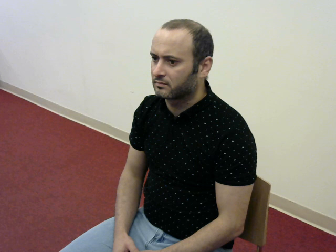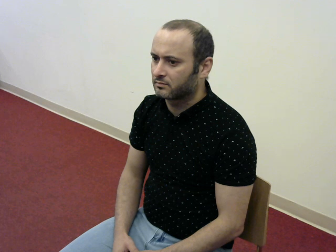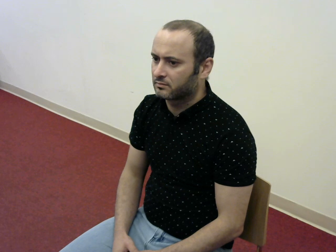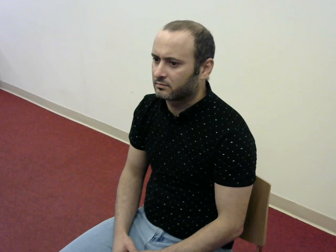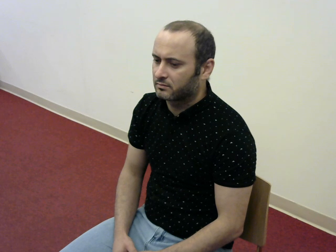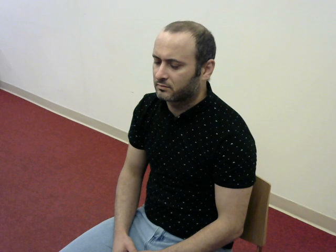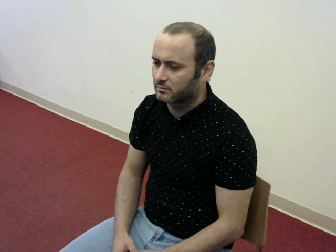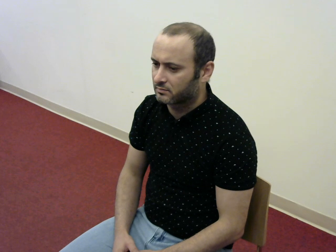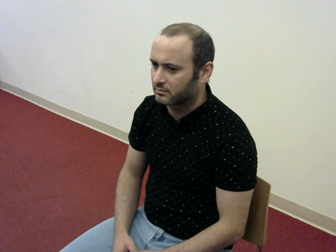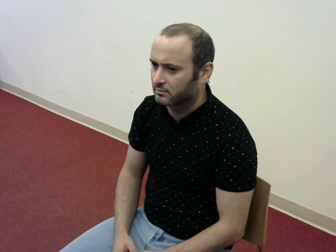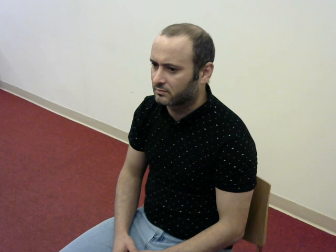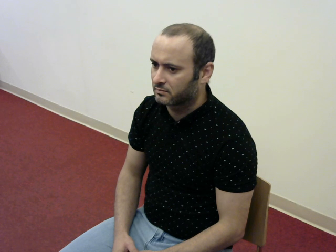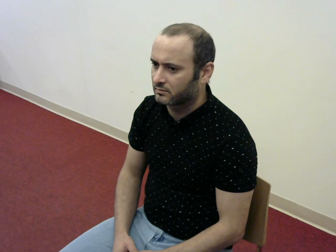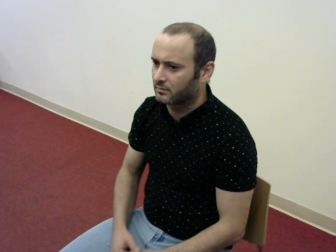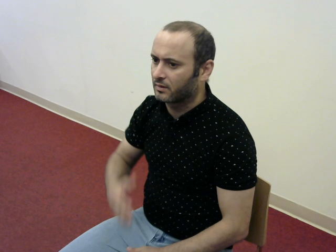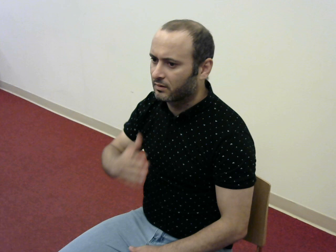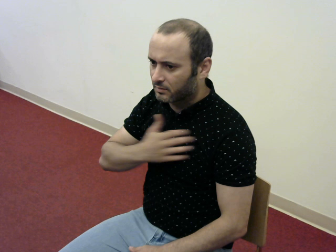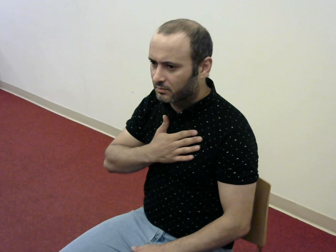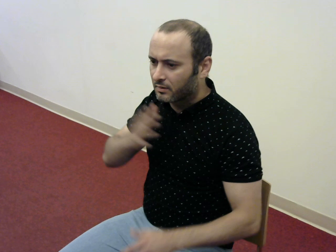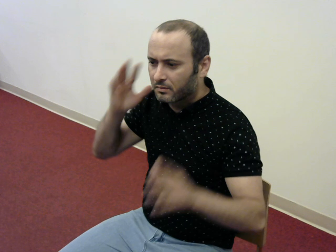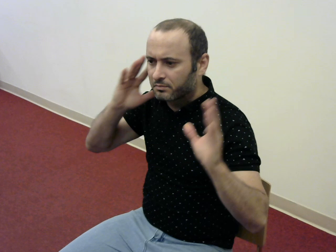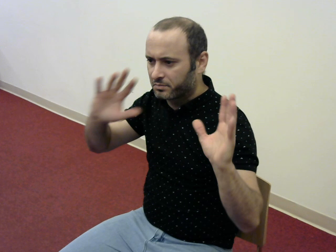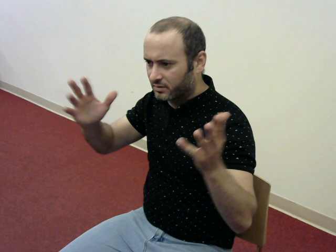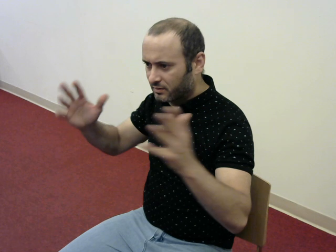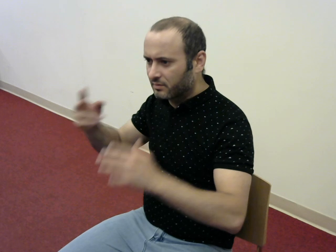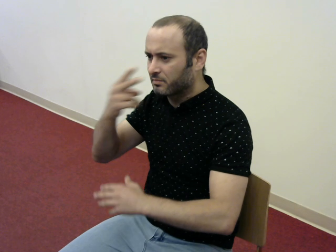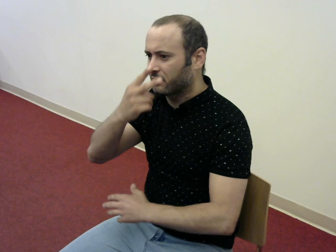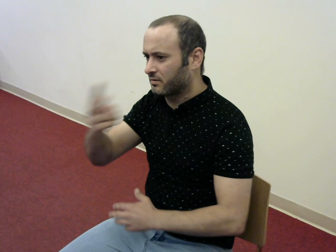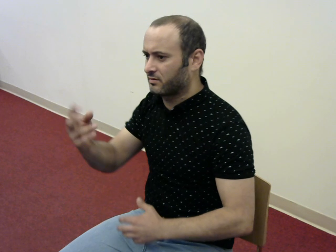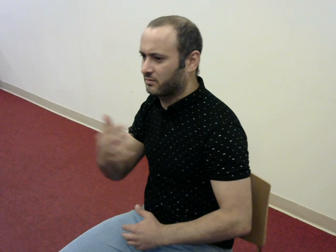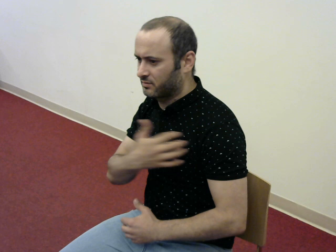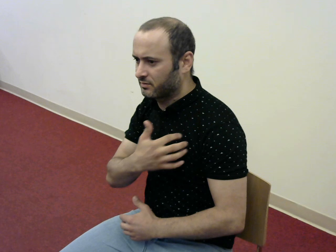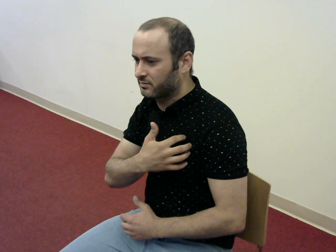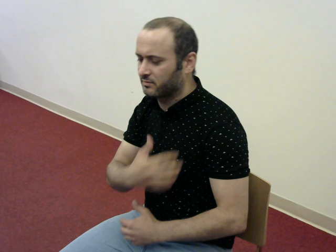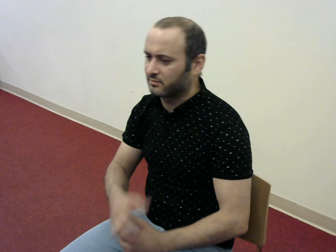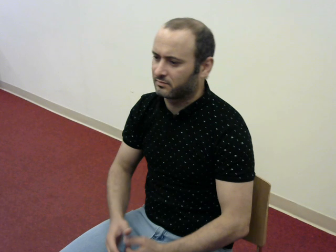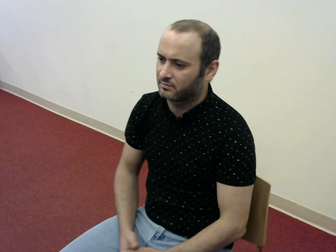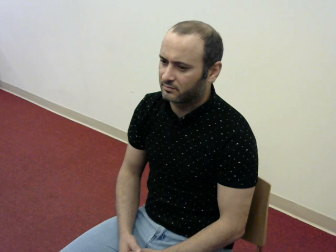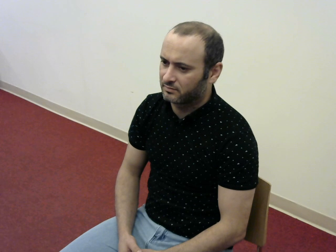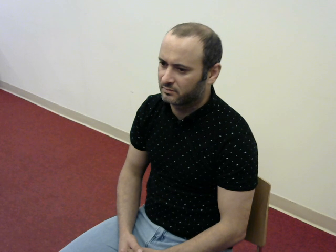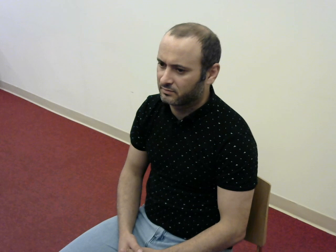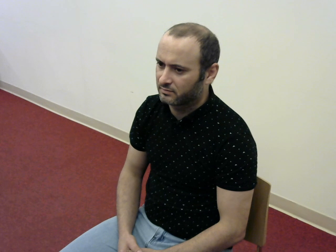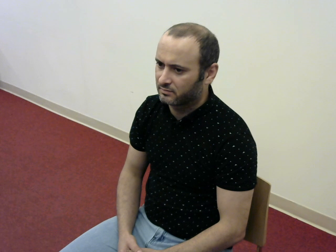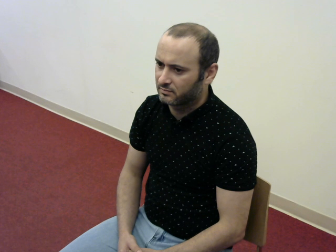Mən xəbərlərə baxmaq istəyirəm